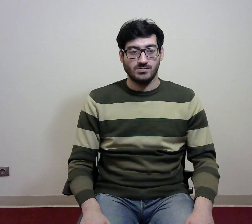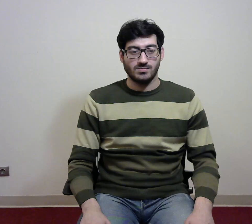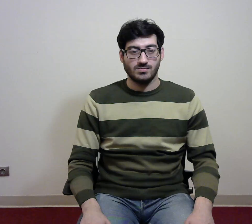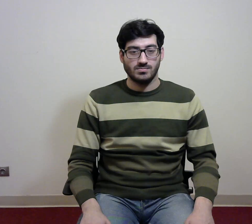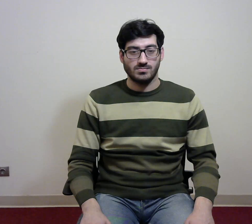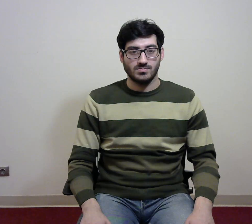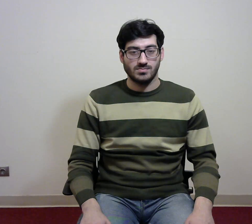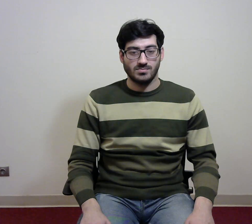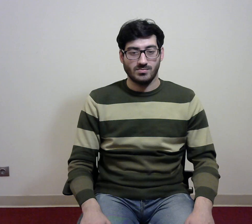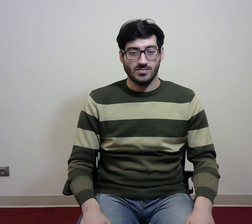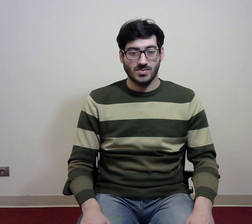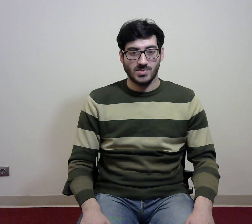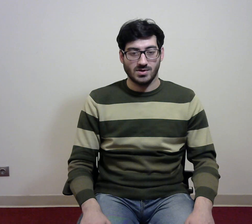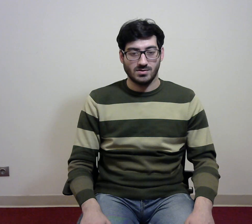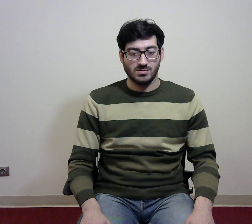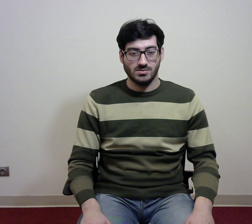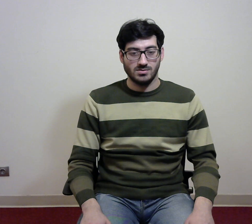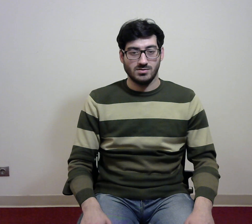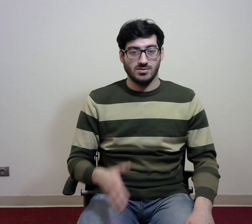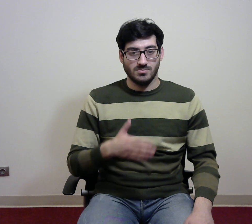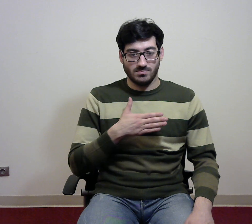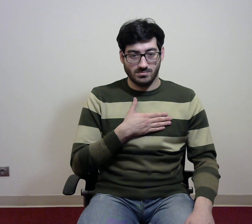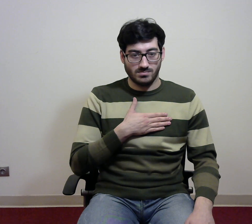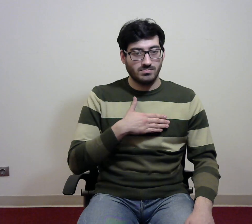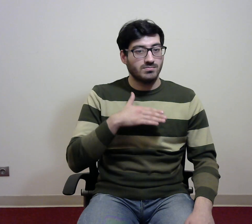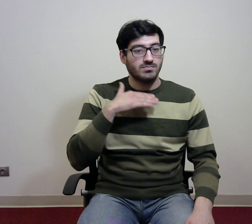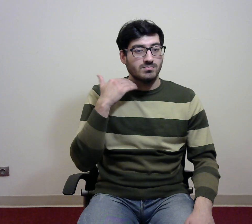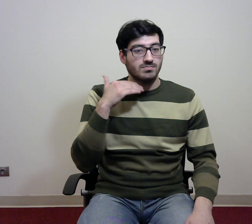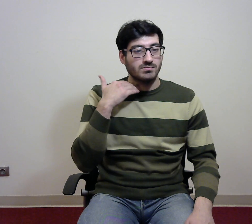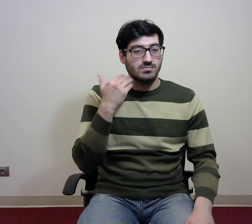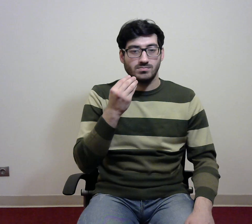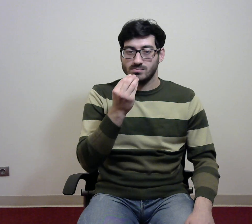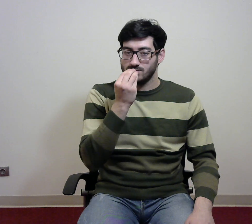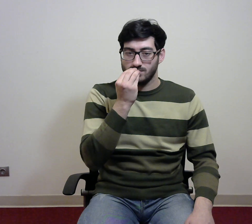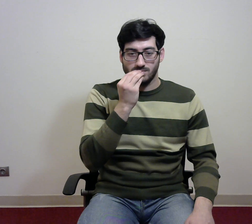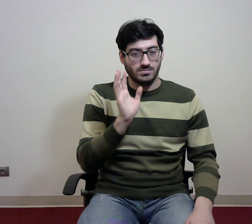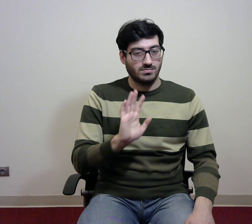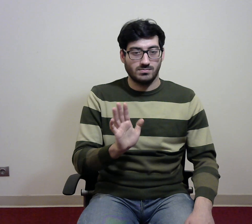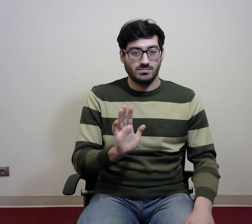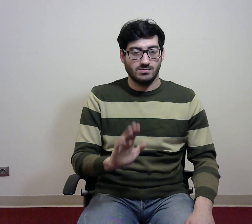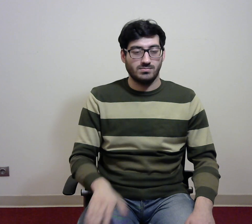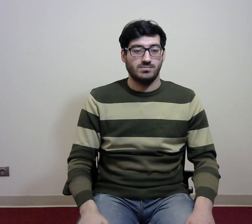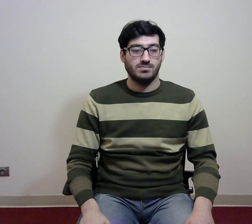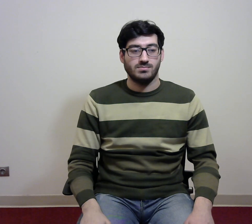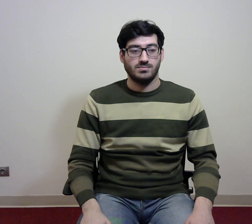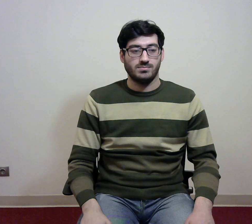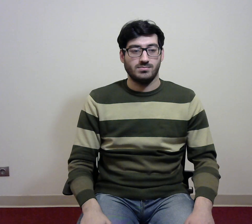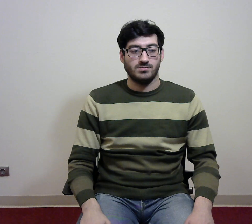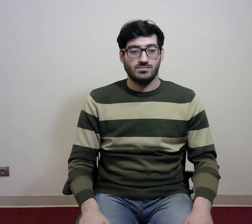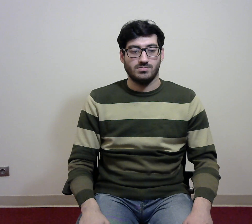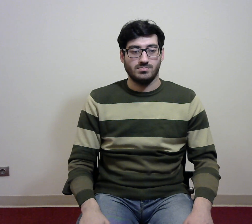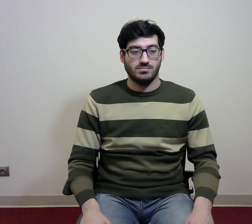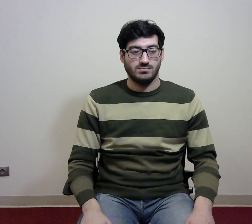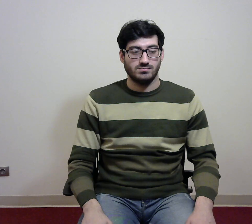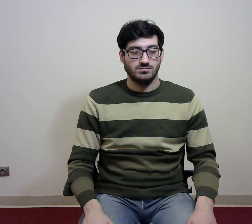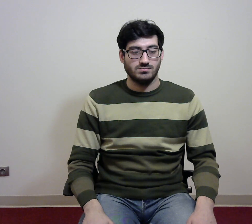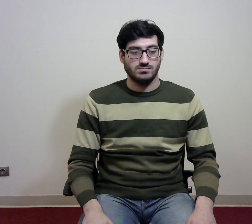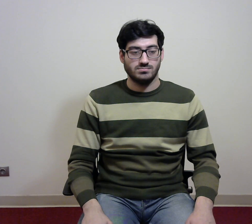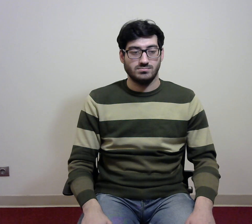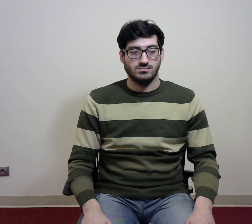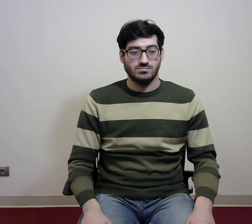Mən ət yemirəm